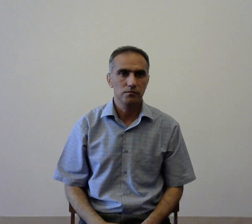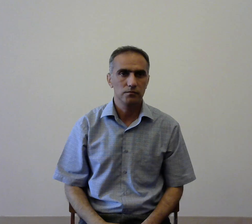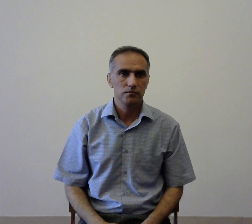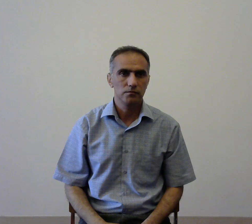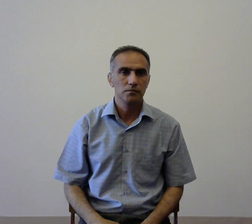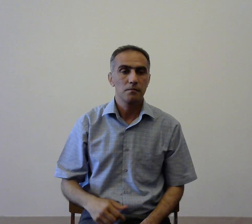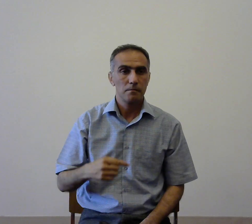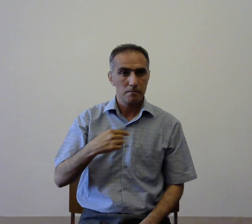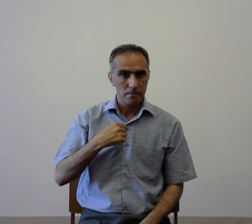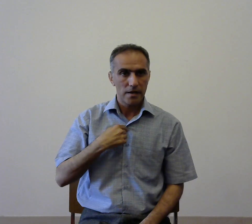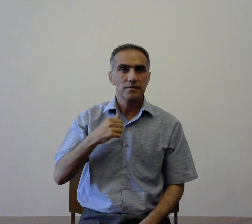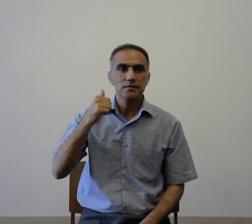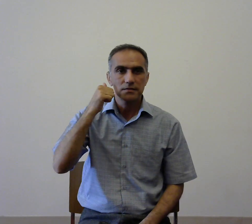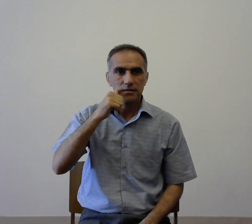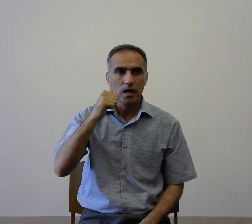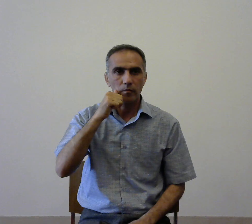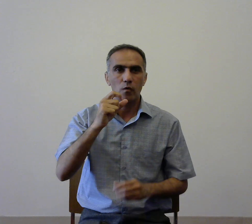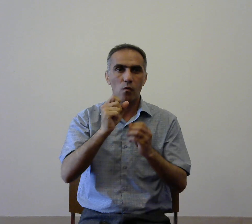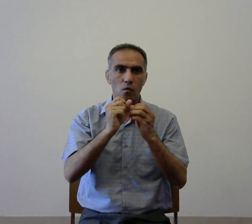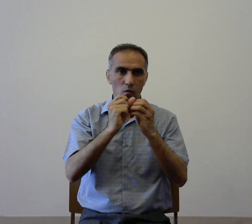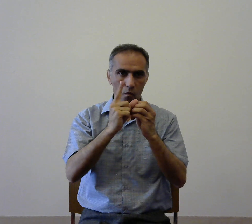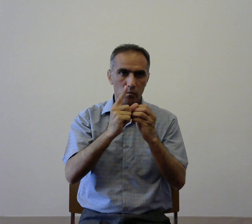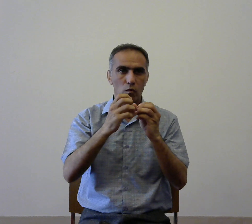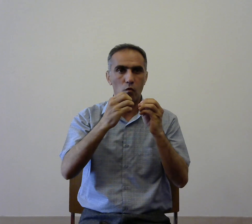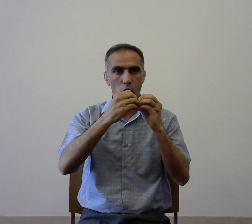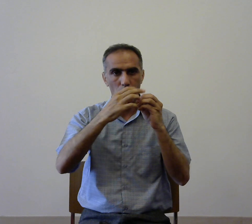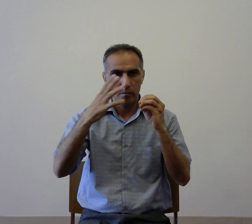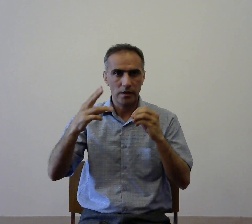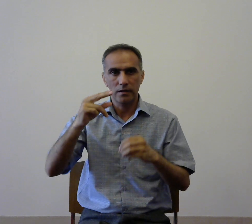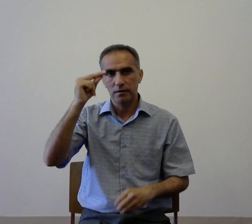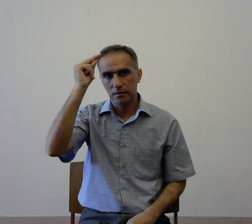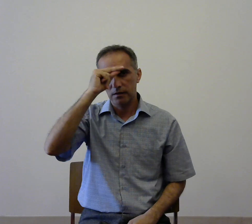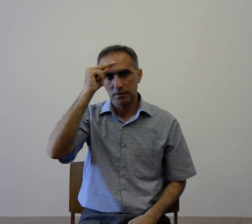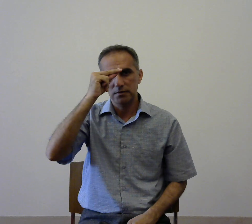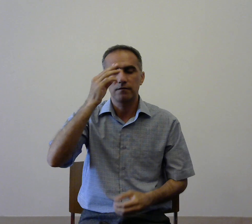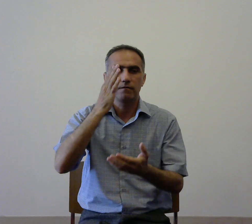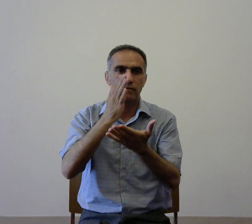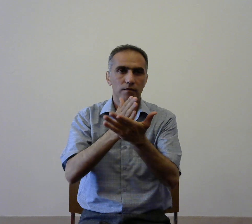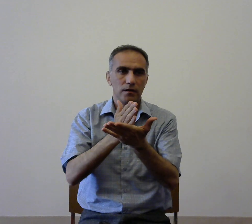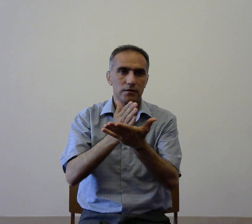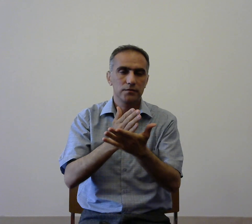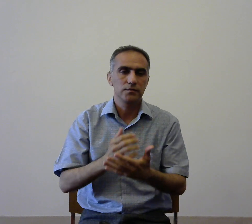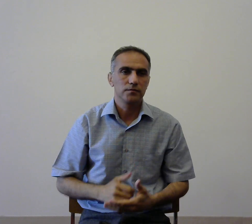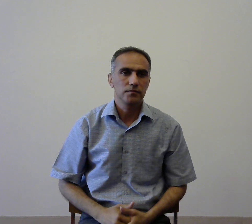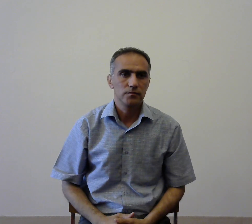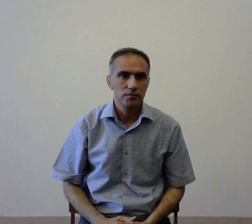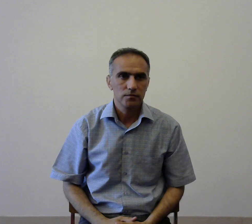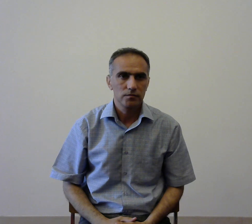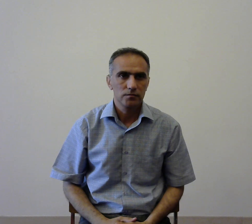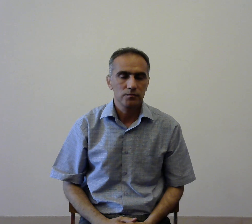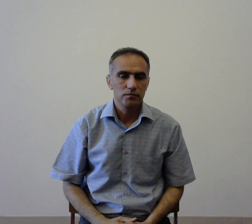Mənim sabah 11:15-də dərsim var